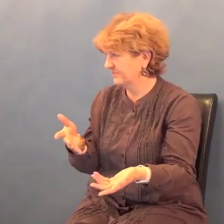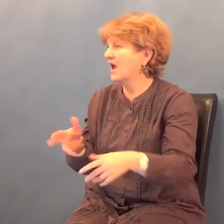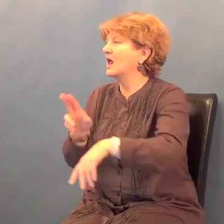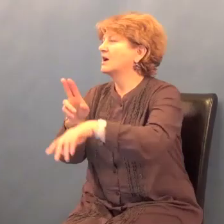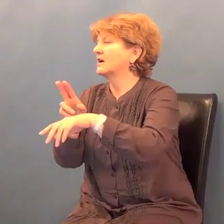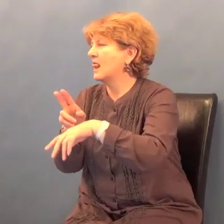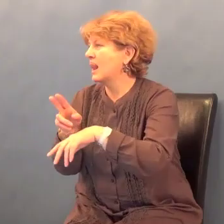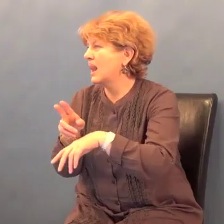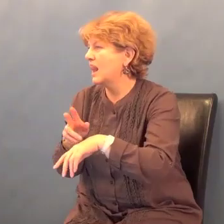O której?